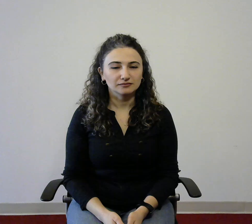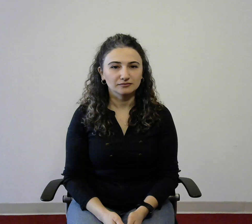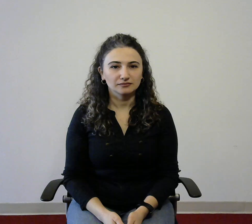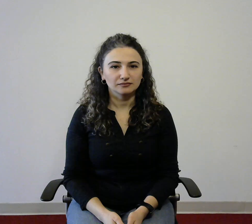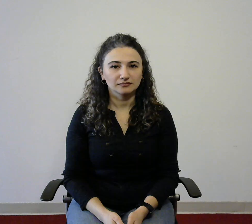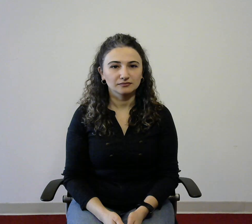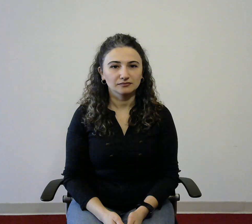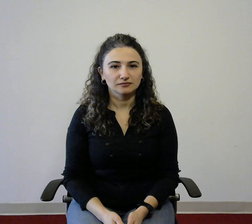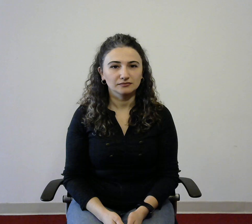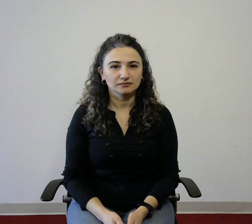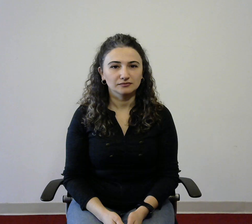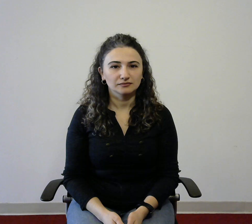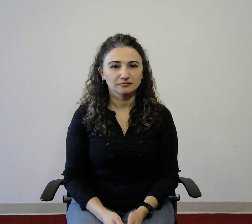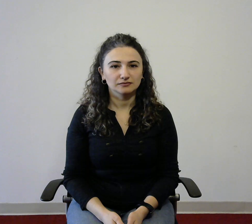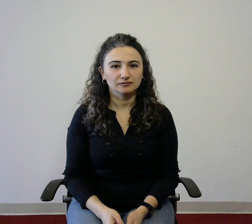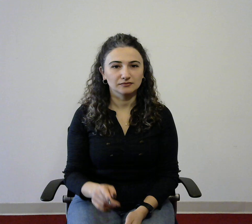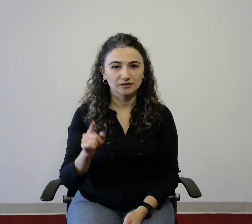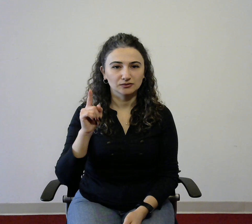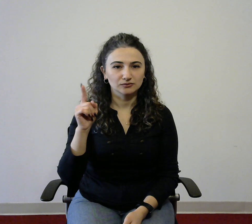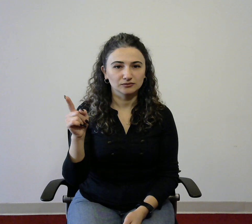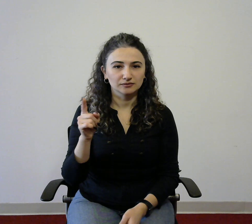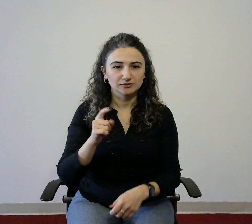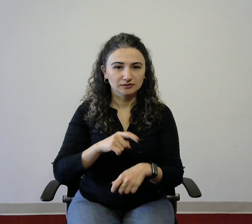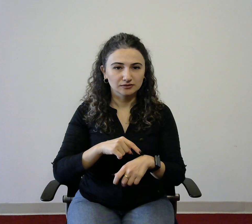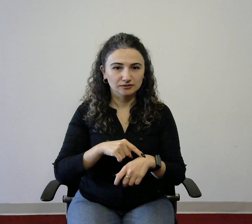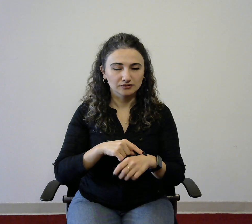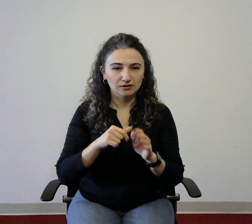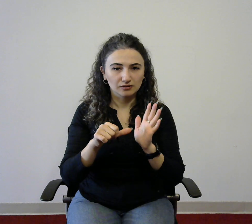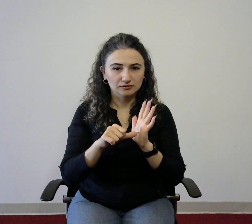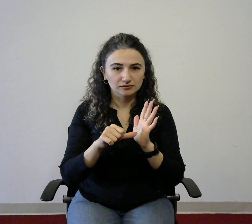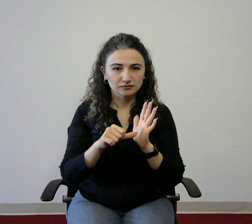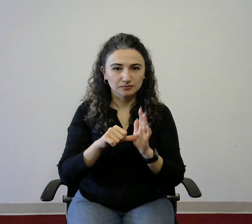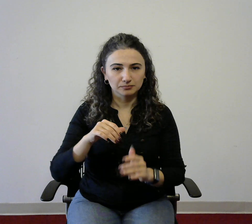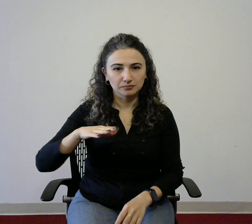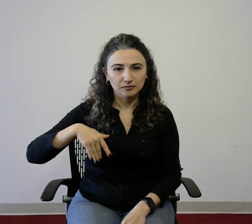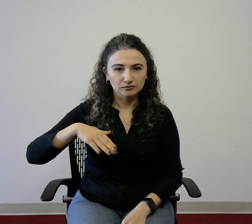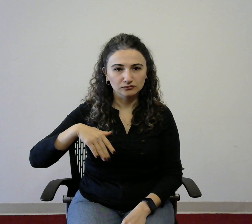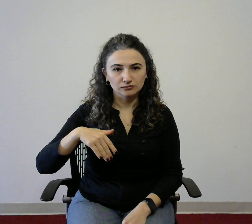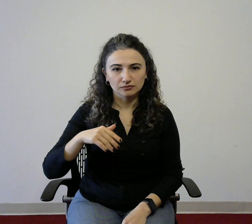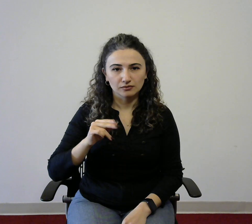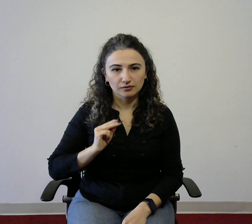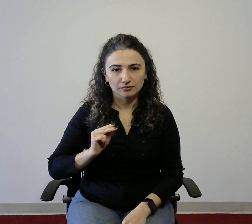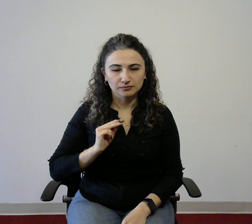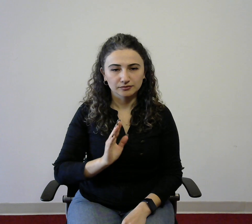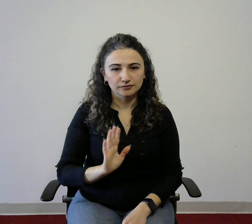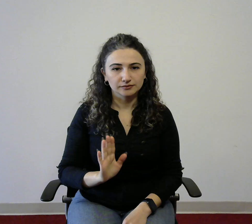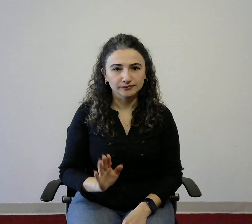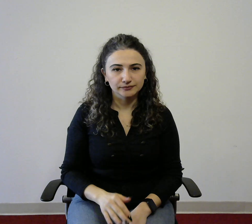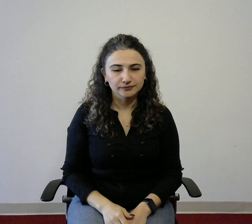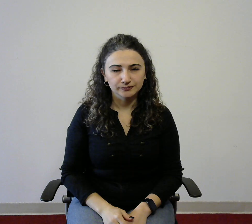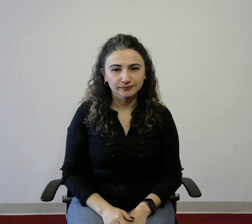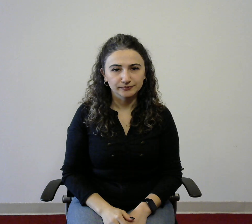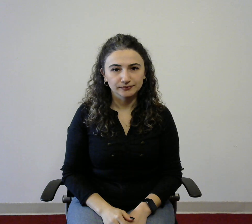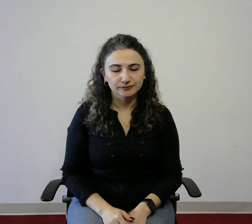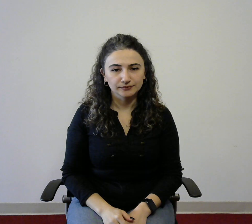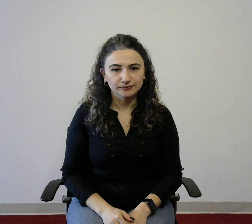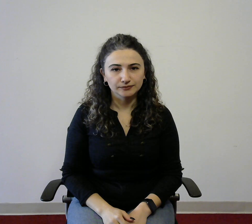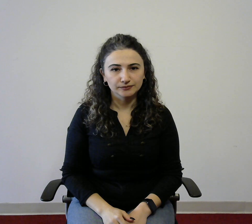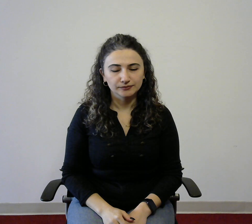O saat 6-dan sonra işləmir